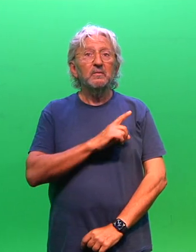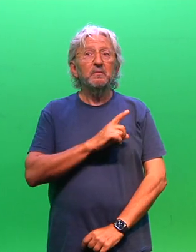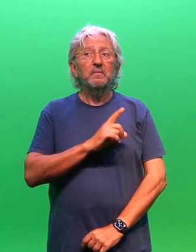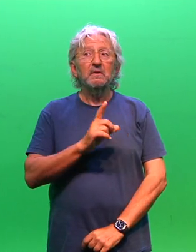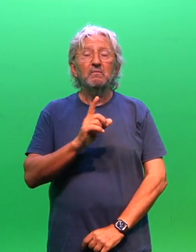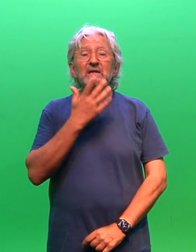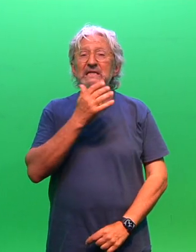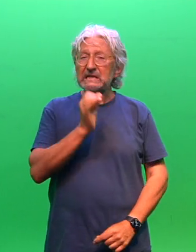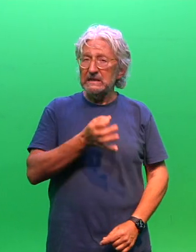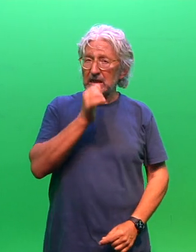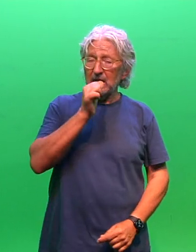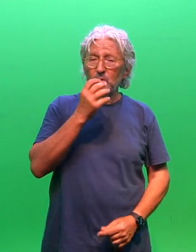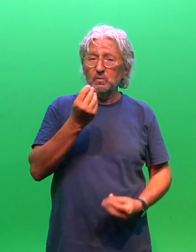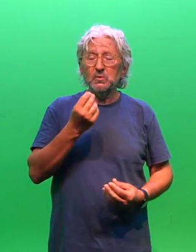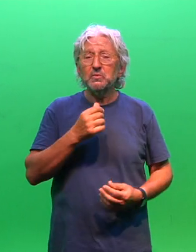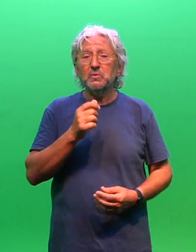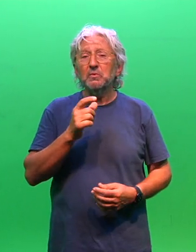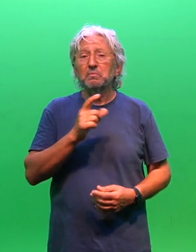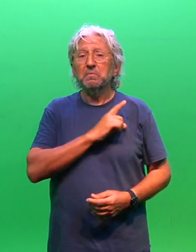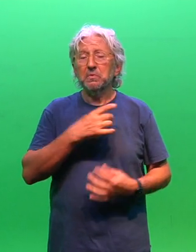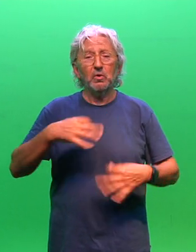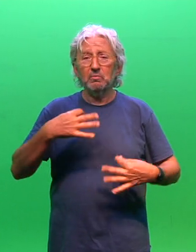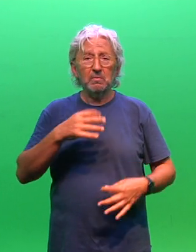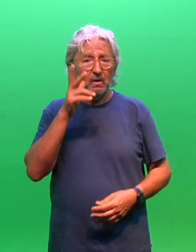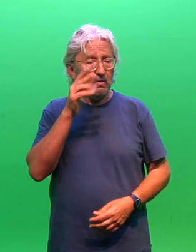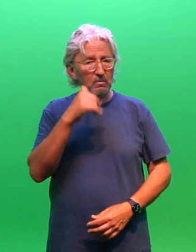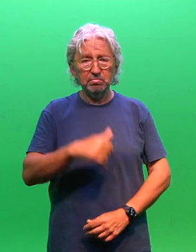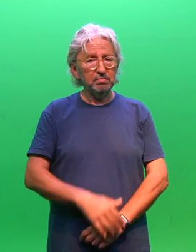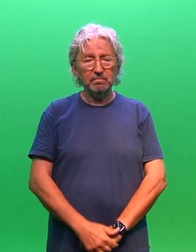Qun faig pipí? No. Si bec molta aigua faig pipí normal, no em fa mal.